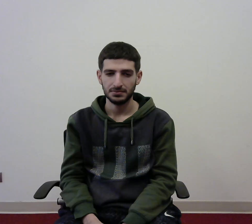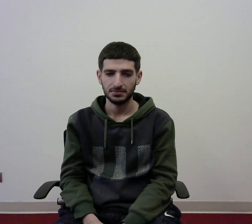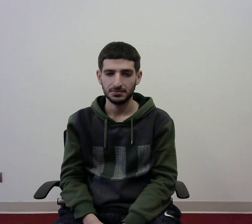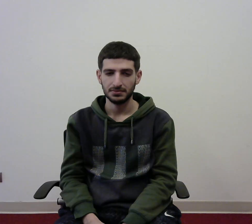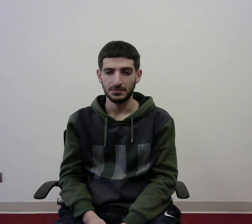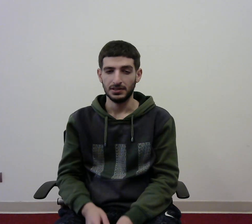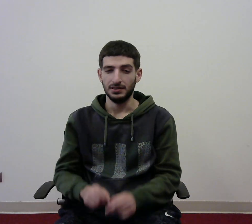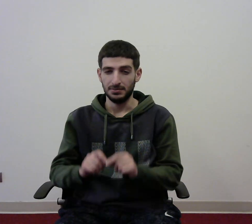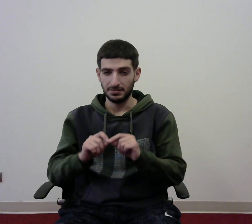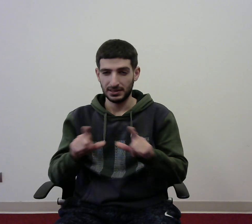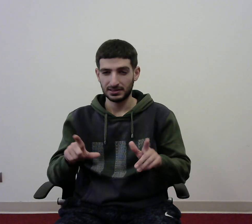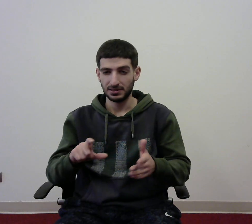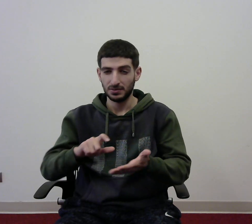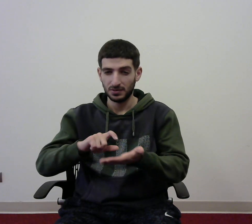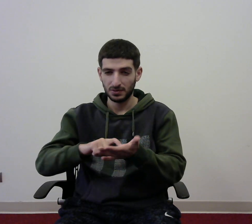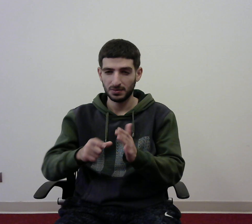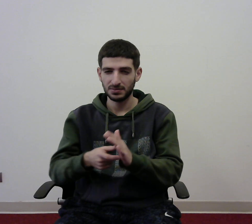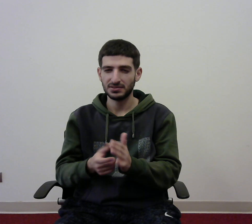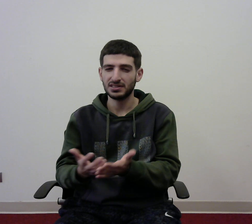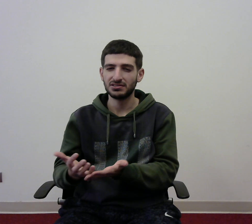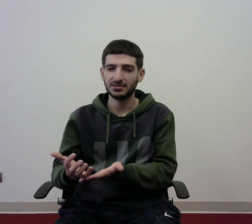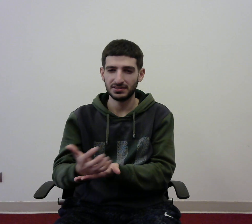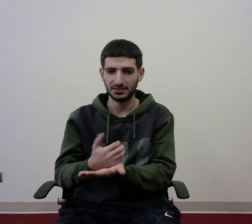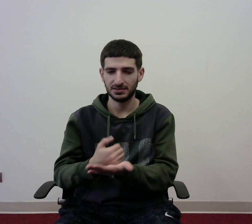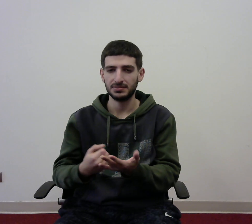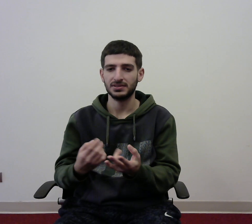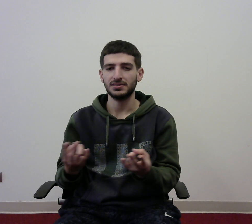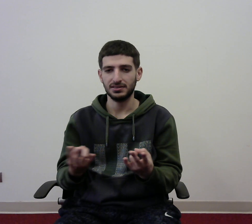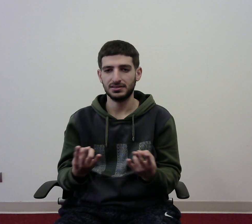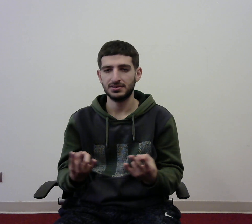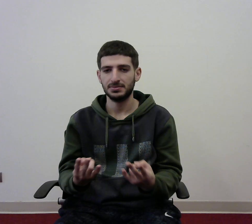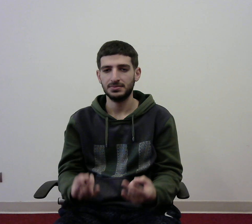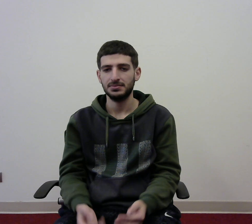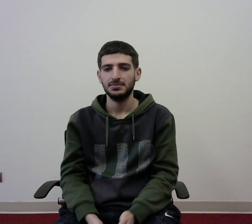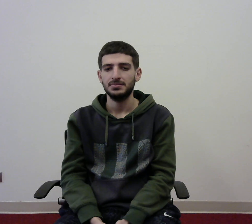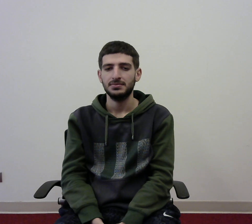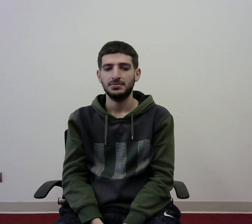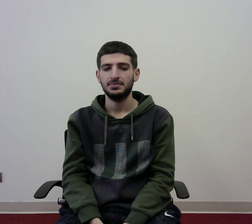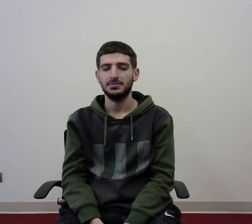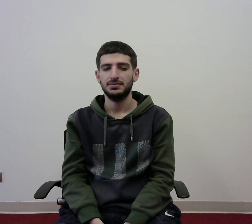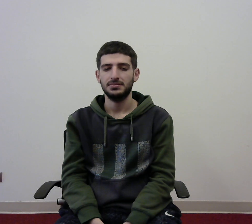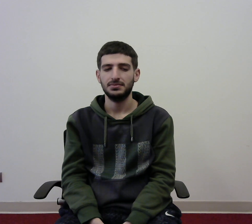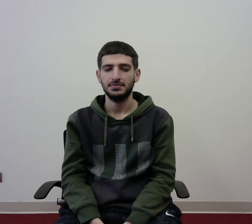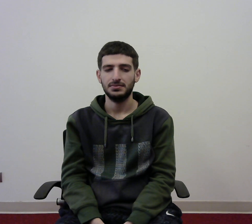Məktəbdə otaqları yığışdırmaq lazımdır